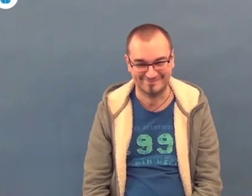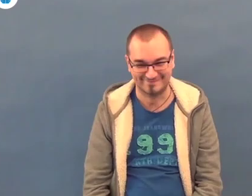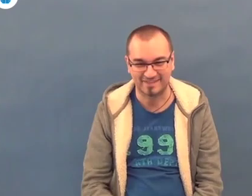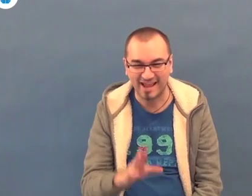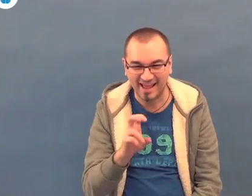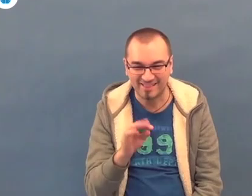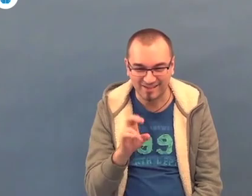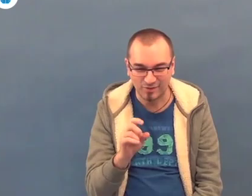hetero.